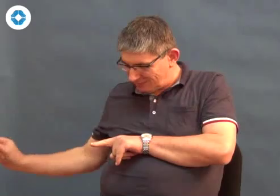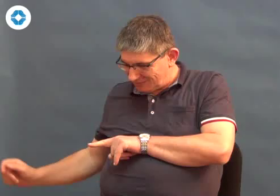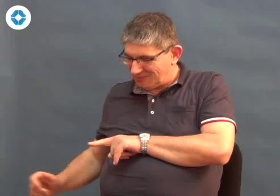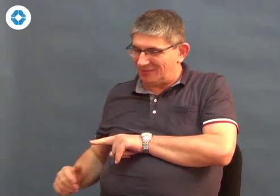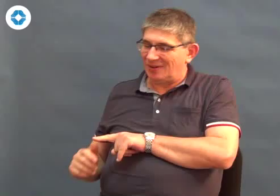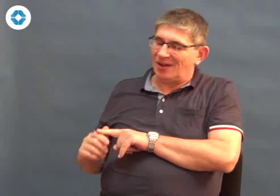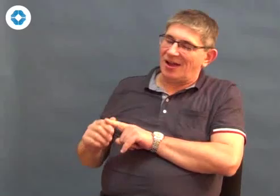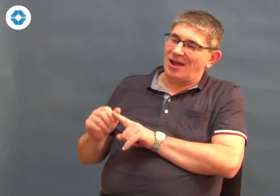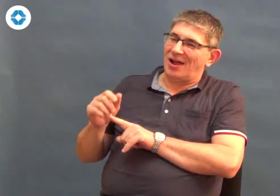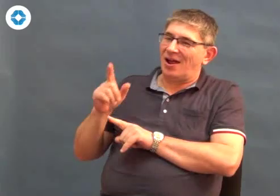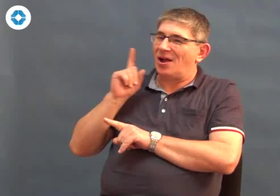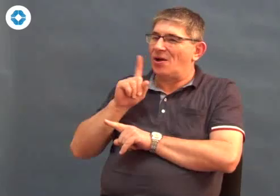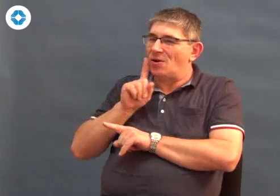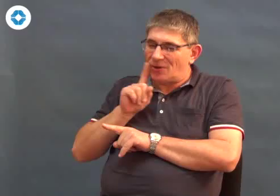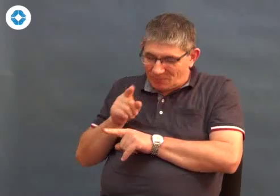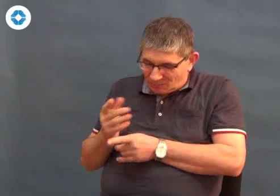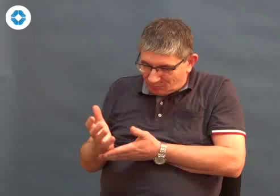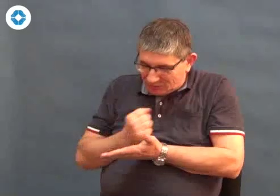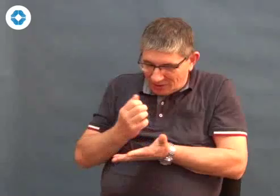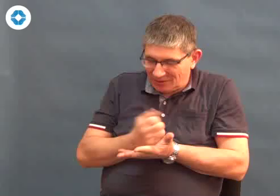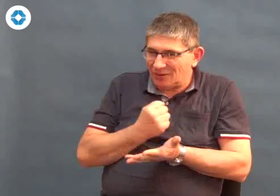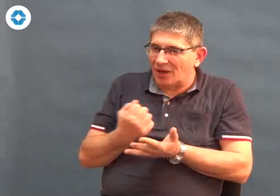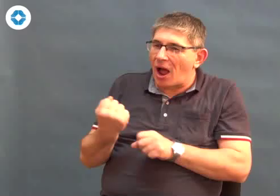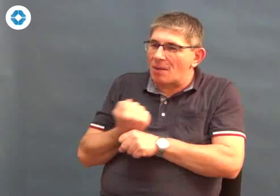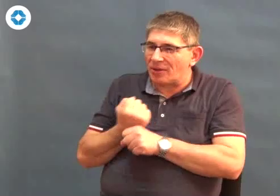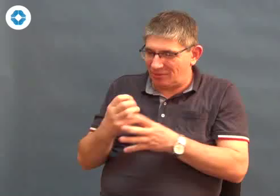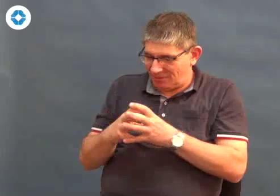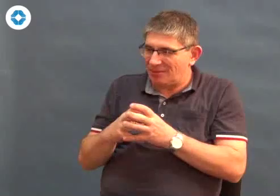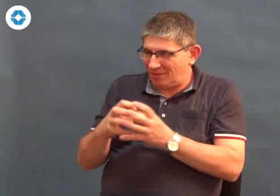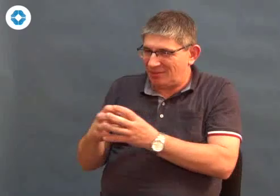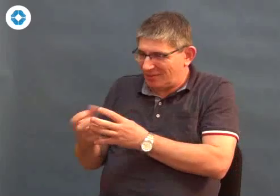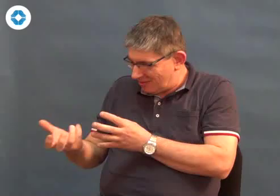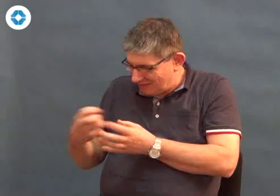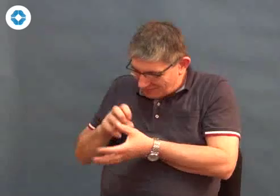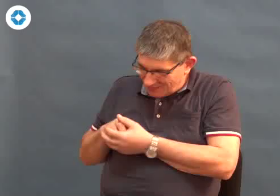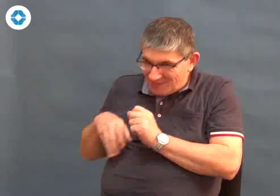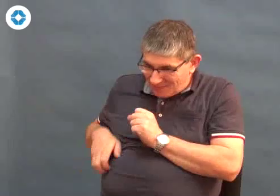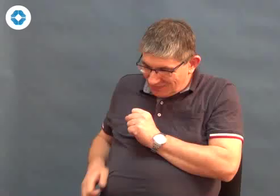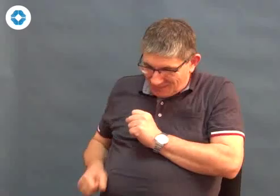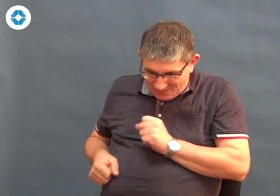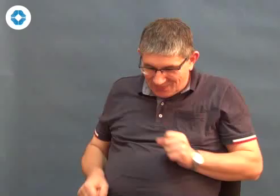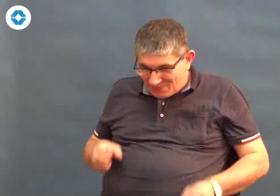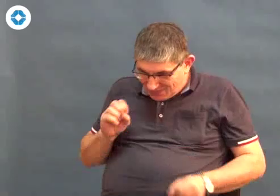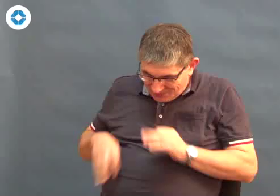Chłopiec zbiera kamienie i wkłada je do kieszeni spodni.